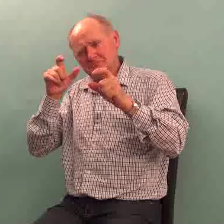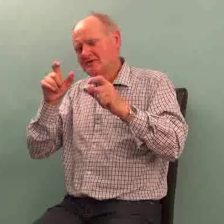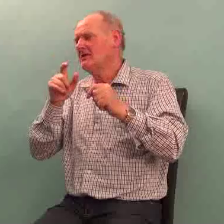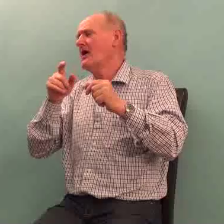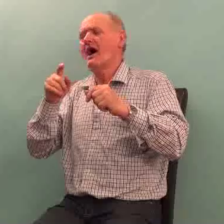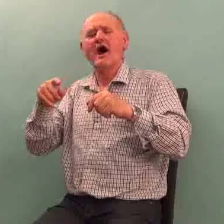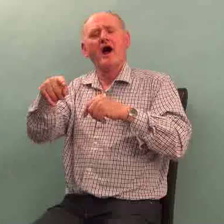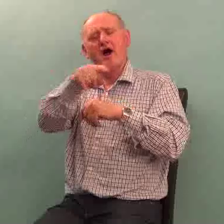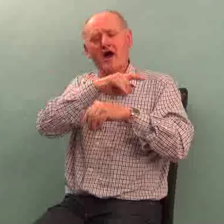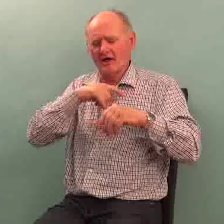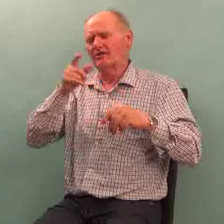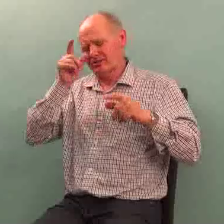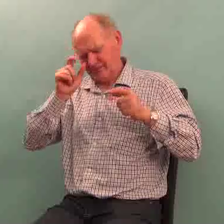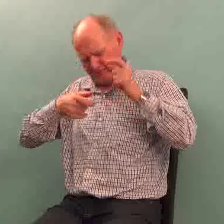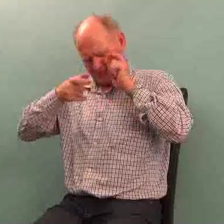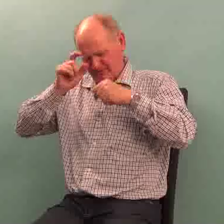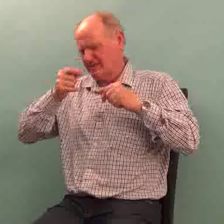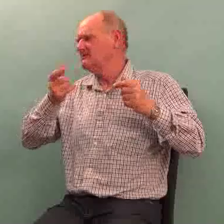Pozostali w tym czasie spali.